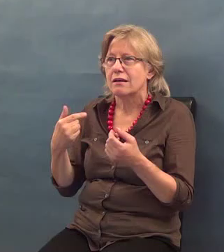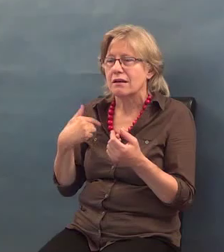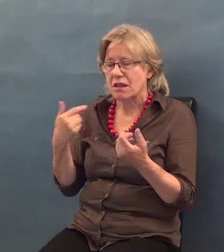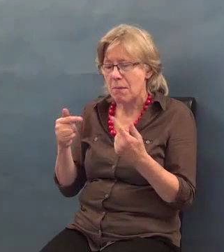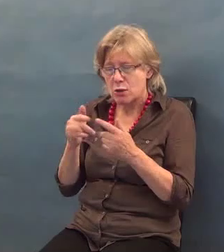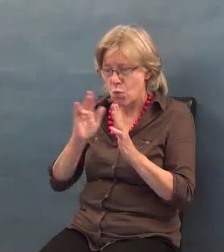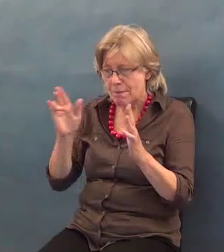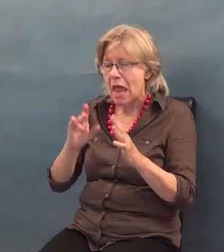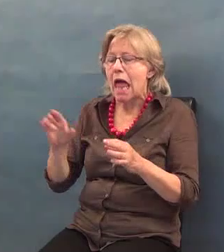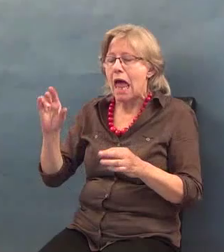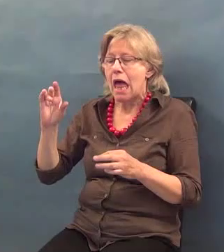Nie pasuje mi.